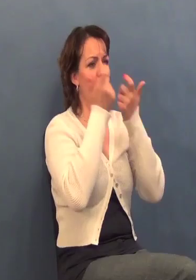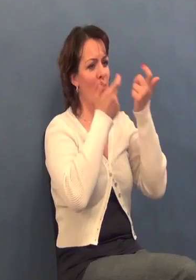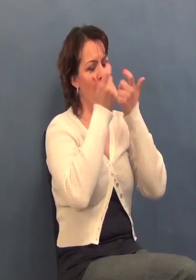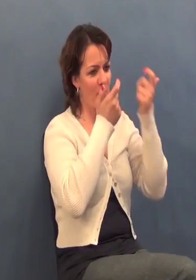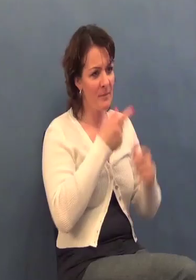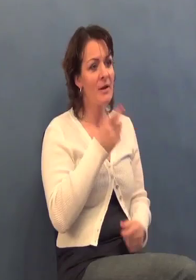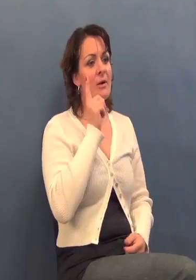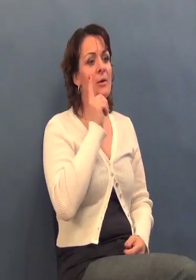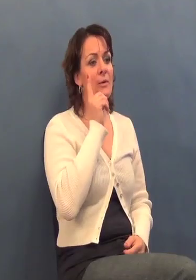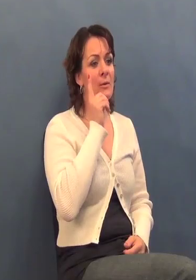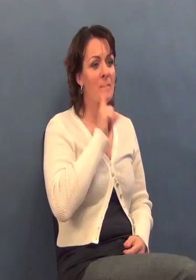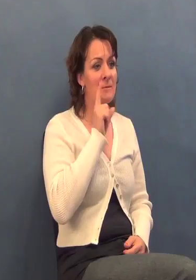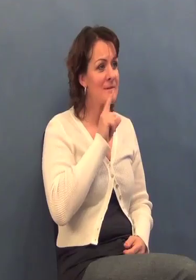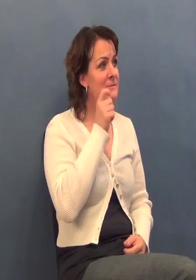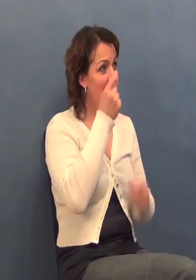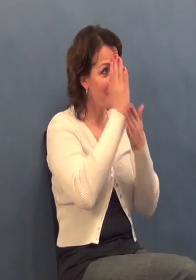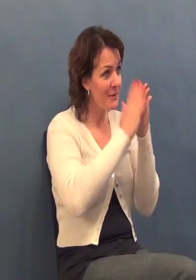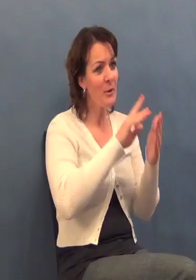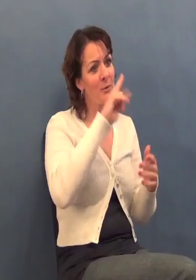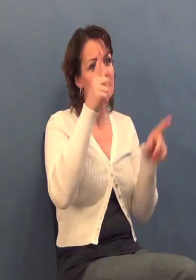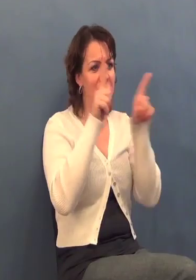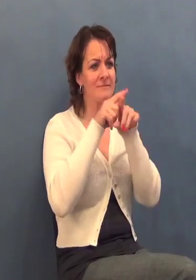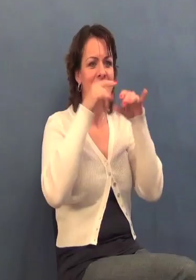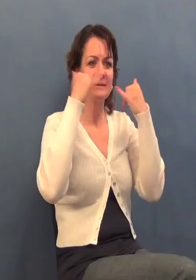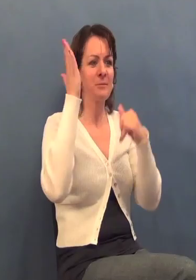Chłopiec, który rozbił okno, chce zrobić to samo z kolejnymi szybami.